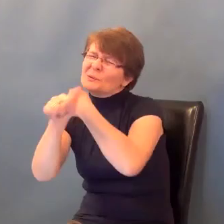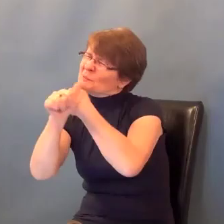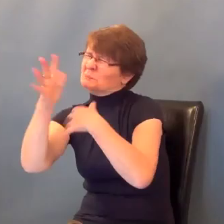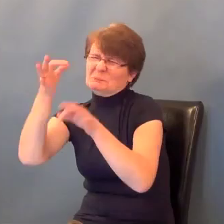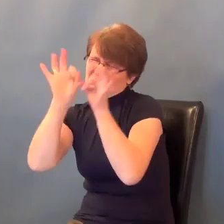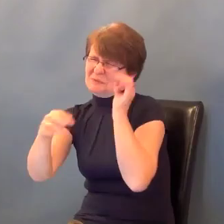Sześćdziesiąt ileś numer.